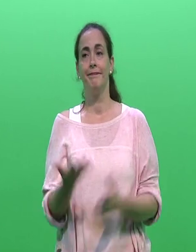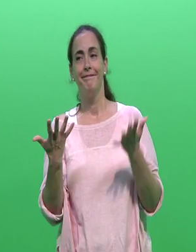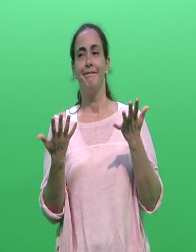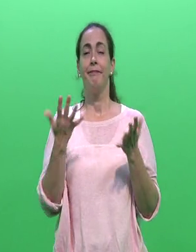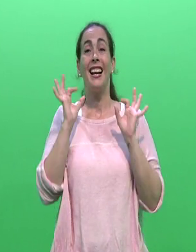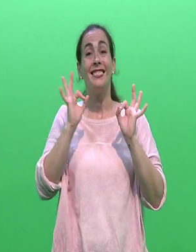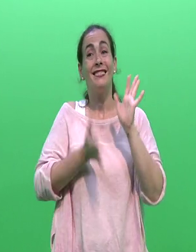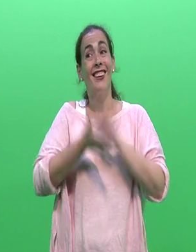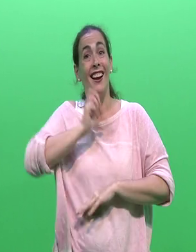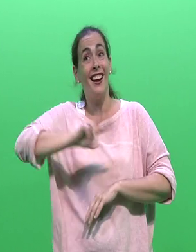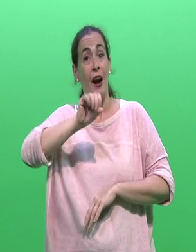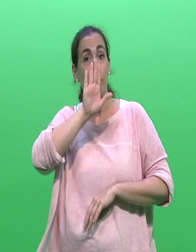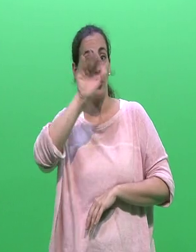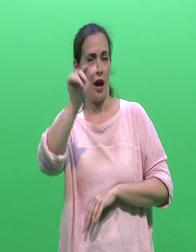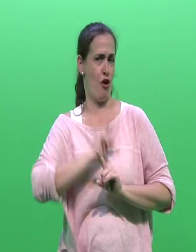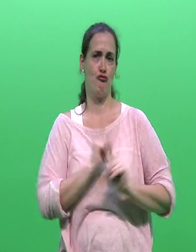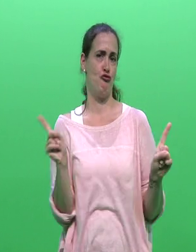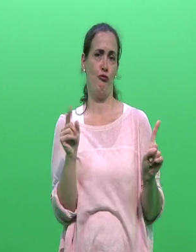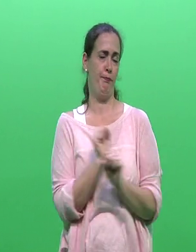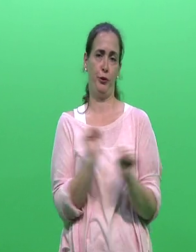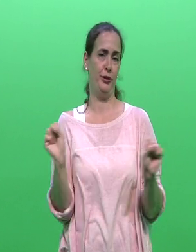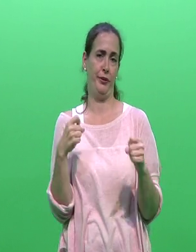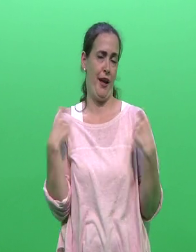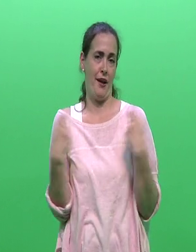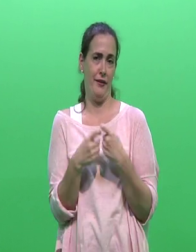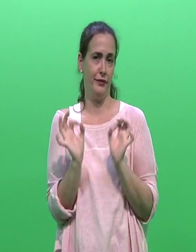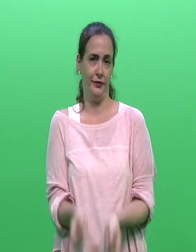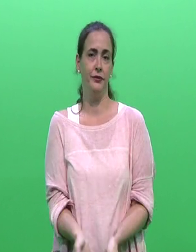No puc anar a la muntanya, és impossible, tinc al·lèrgia.